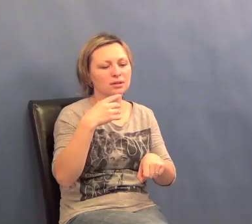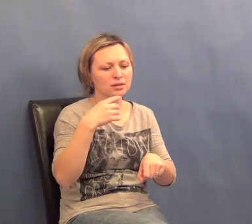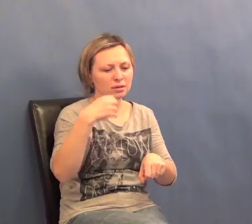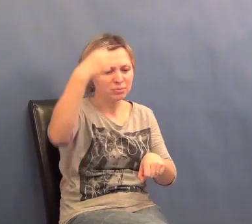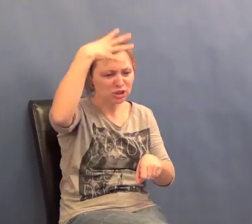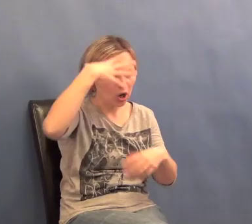To prysznic?